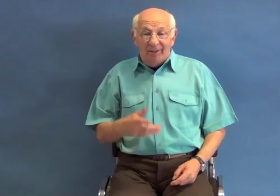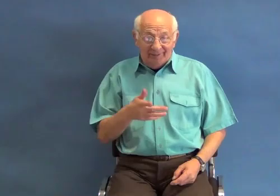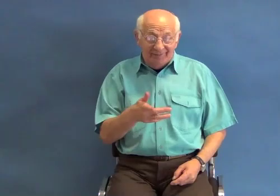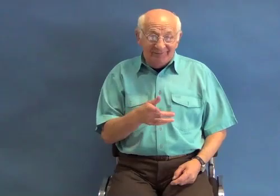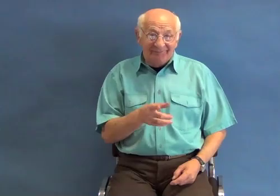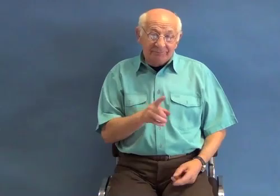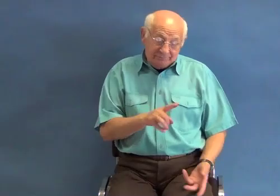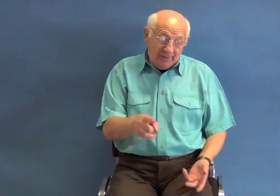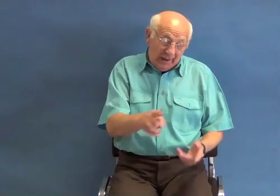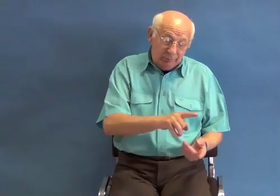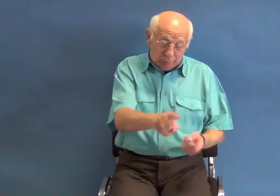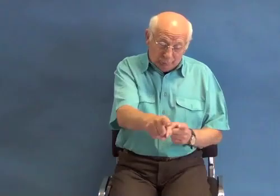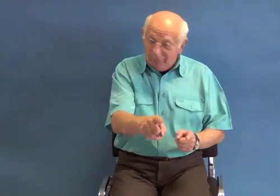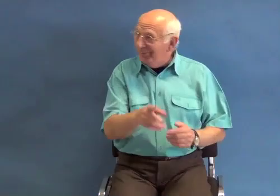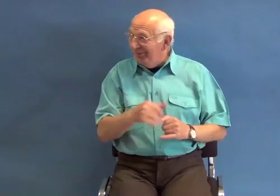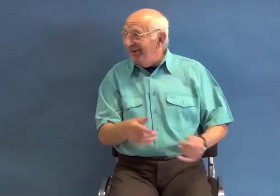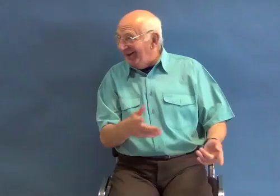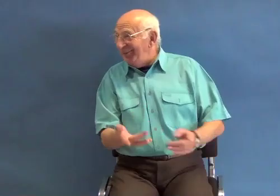Albo to, inaczej.